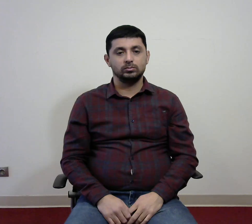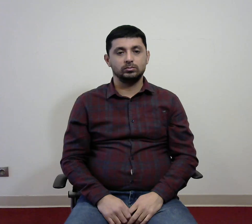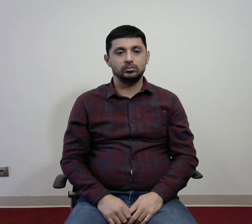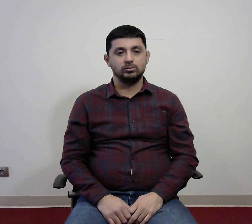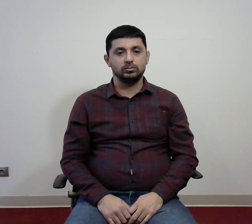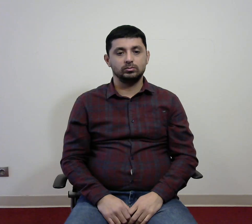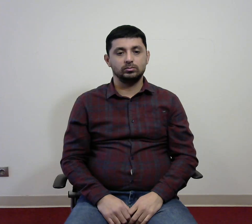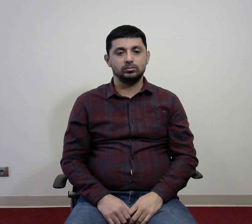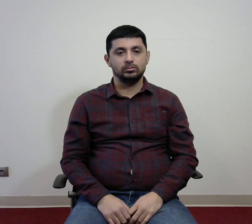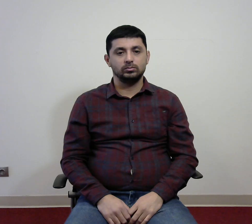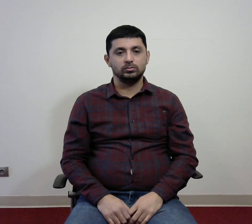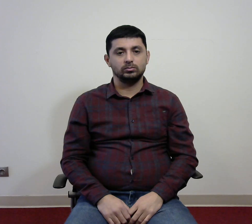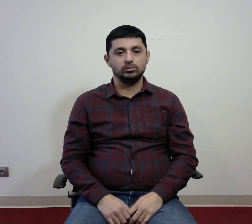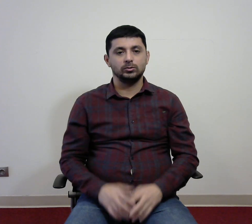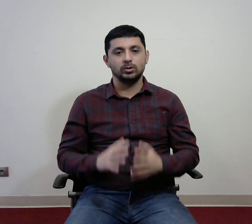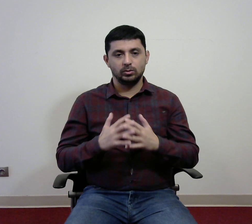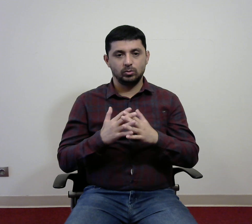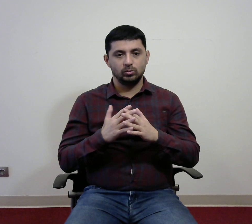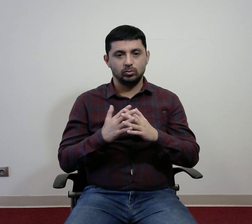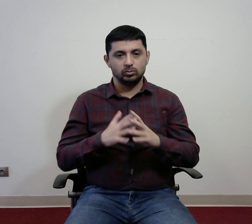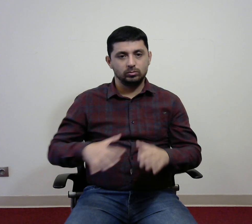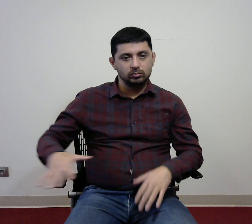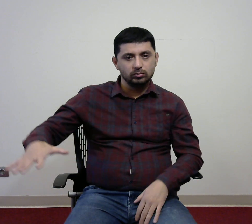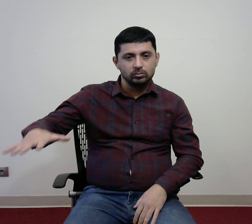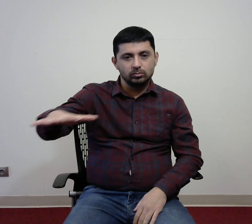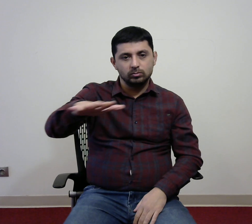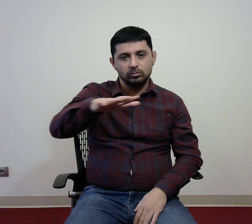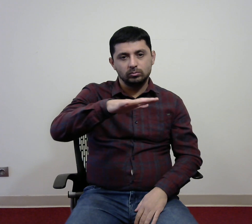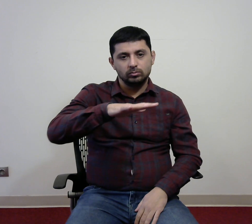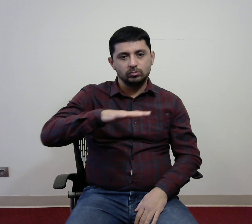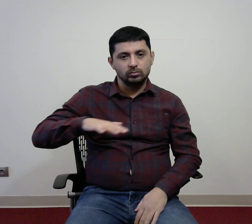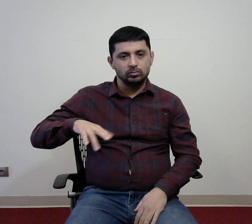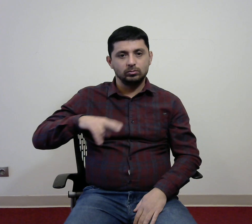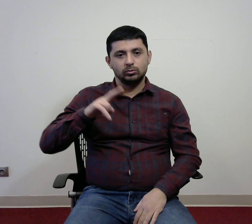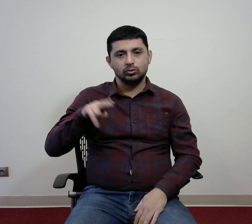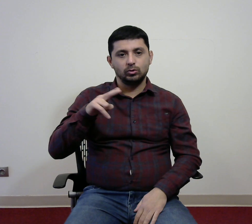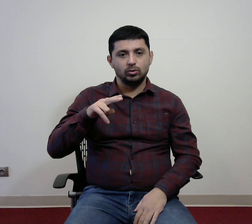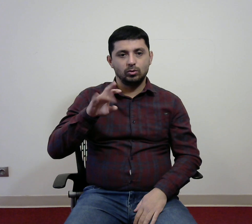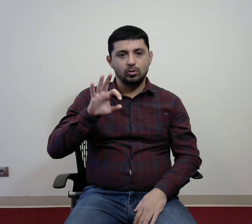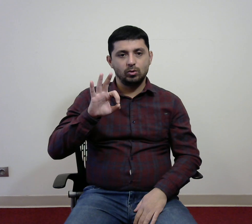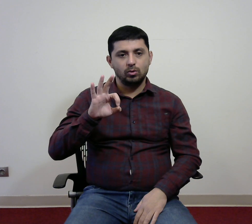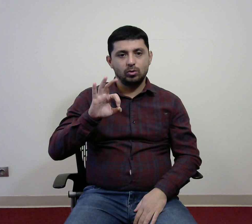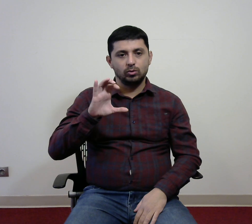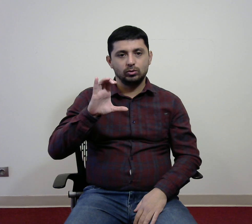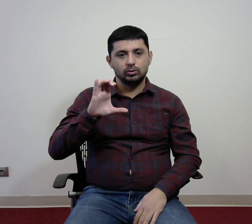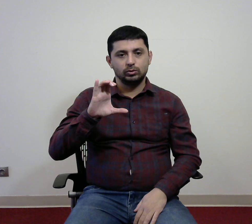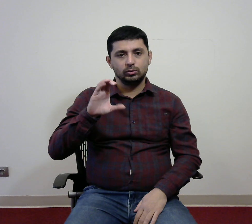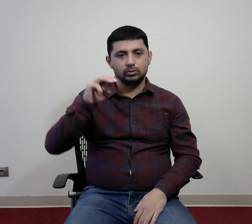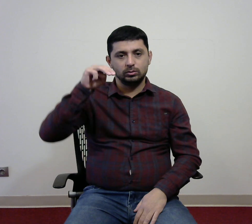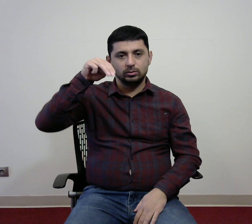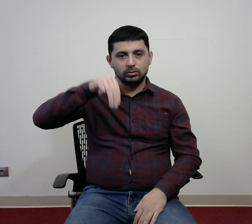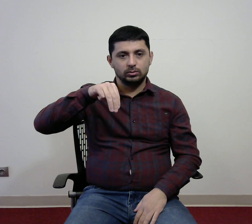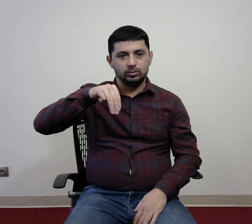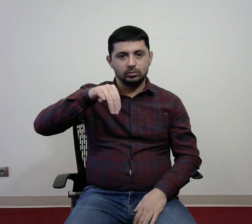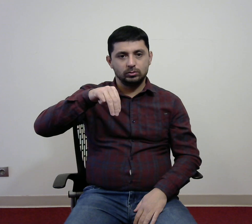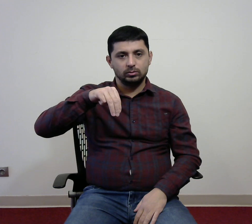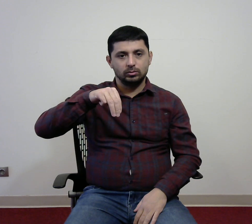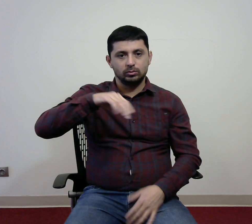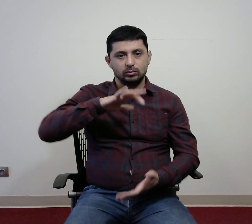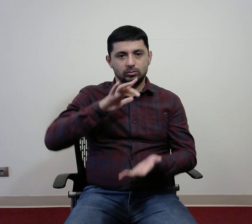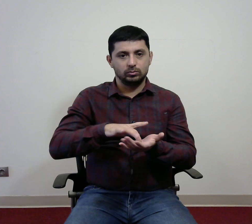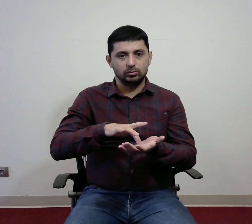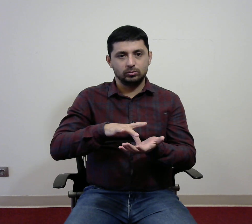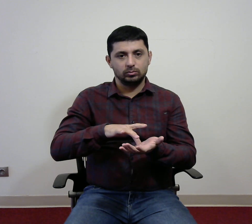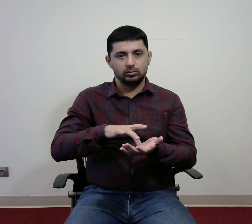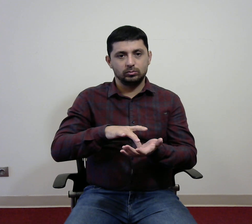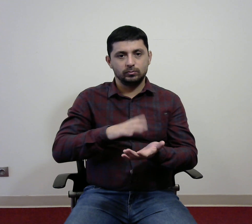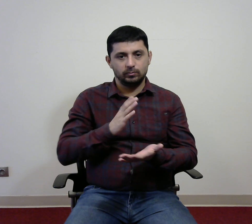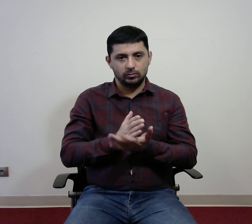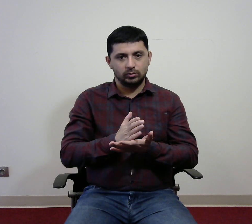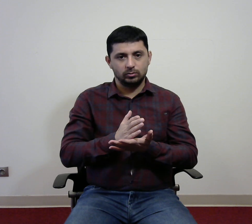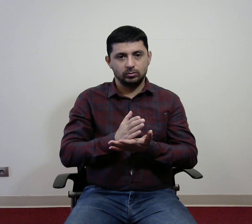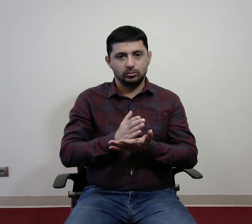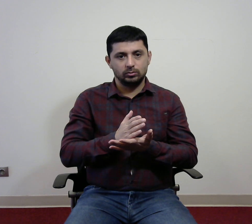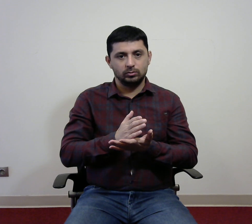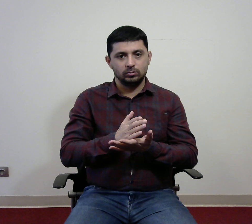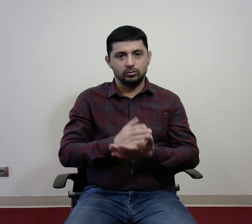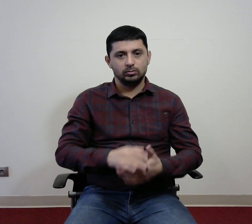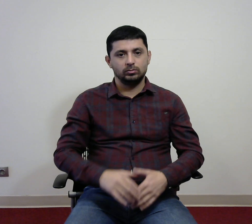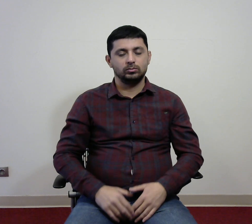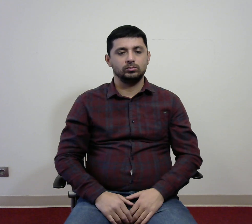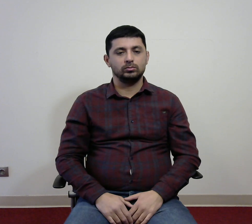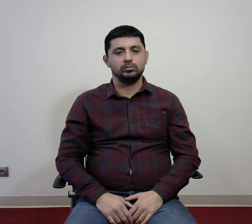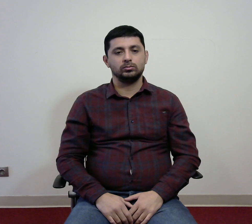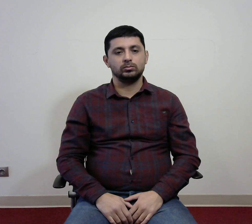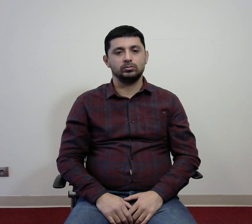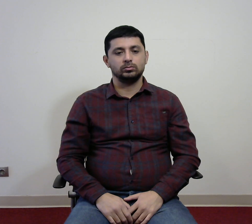Rayonlarda DOST Mərkəzləri varmı?